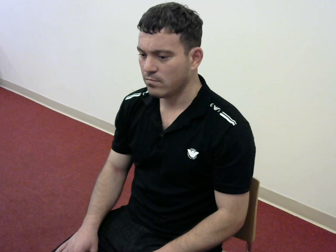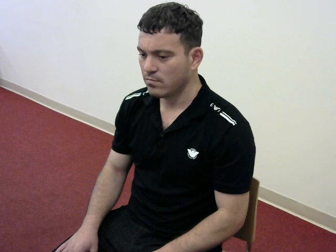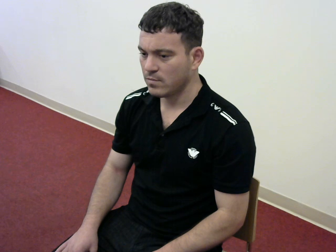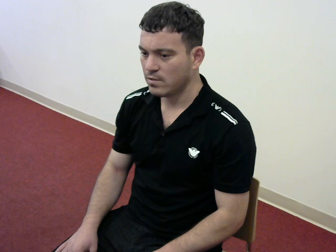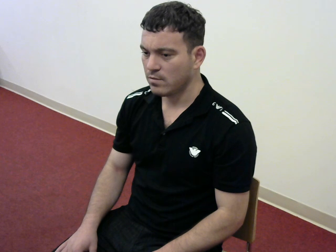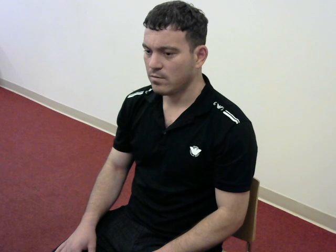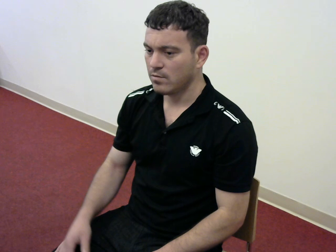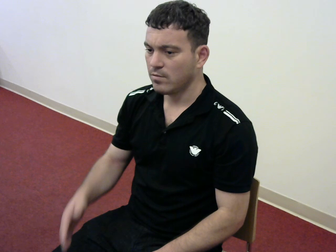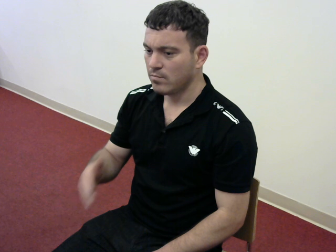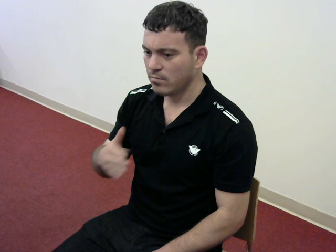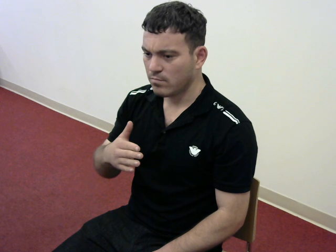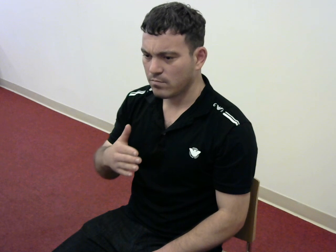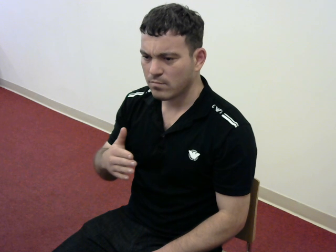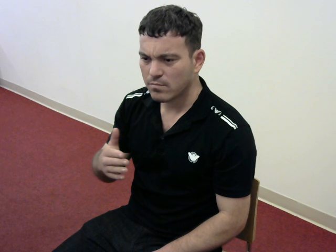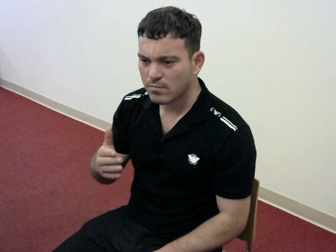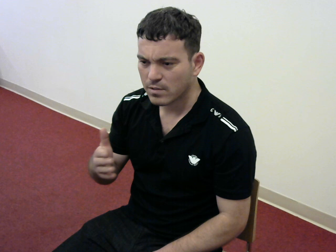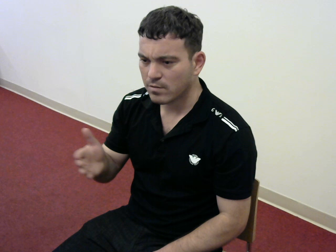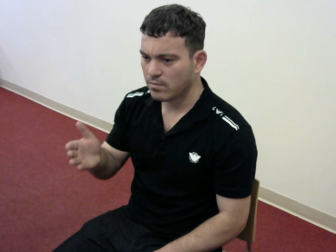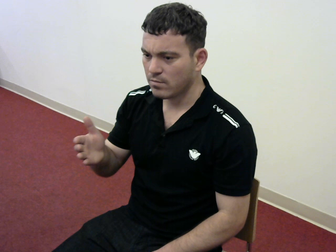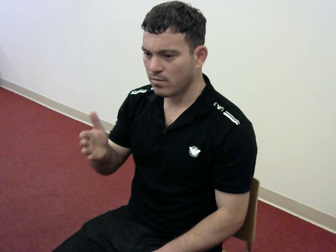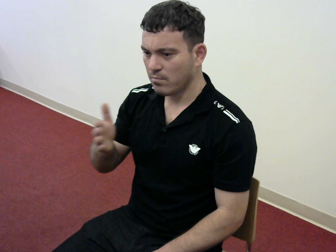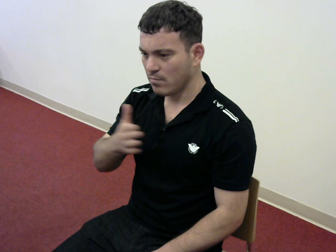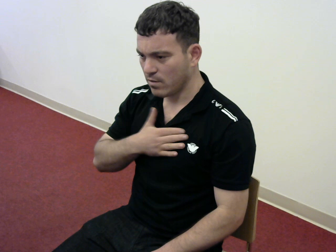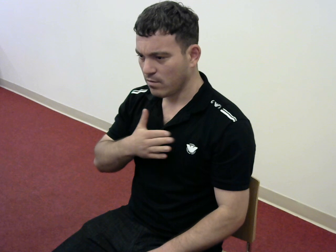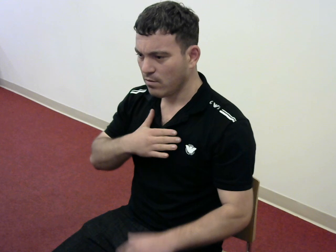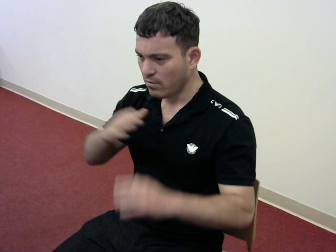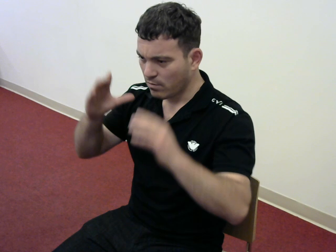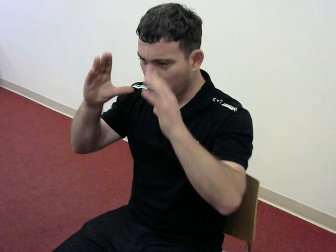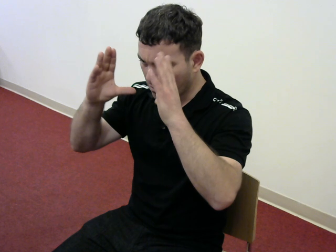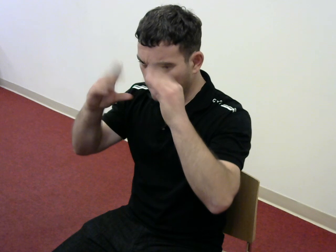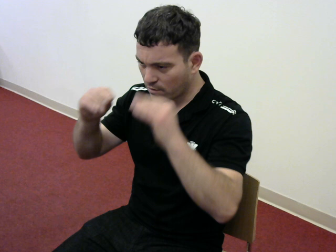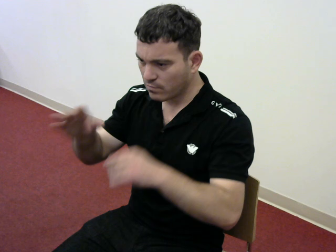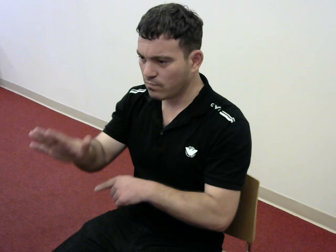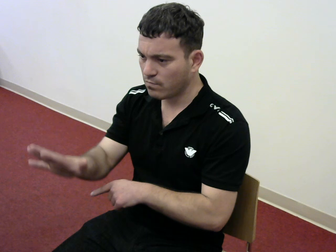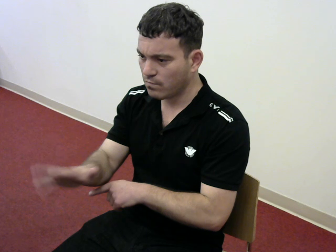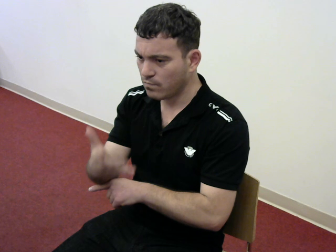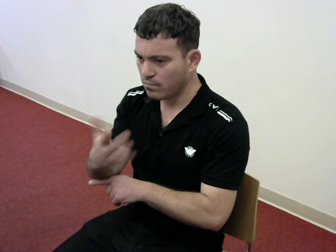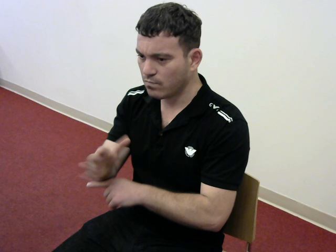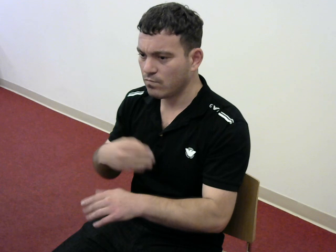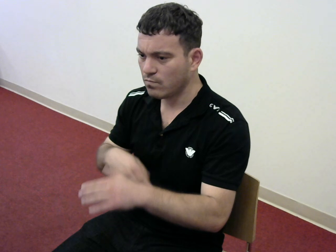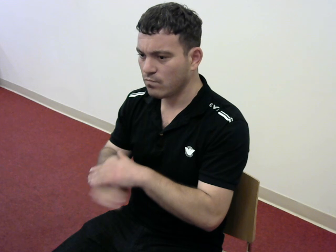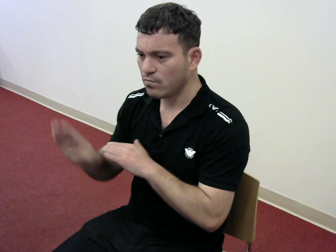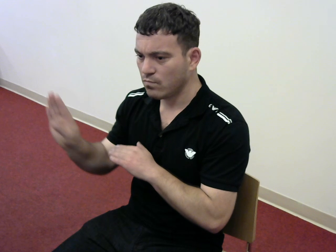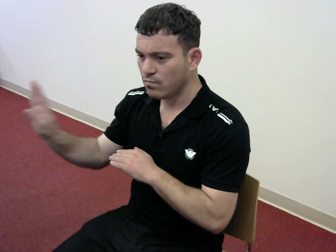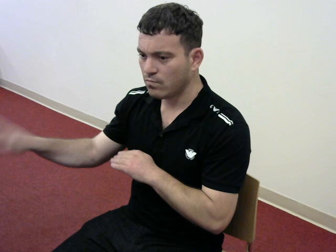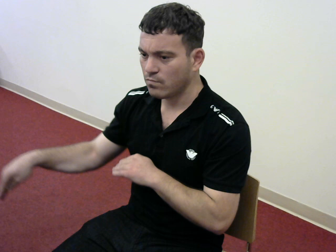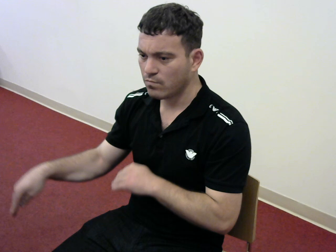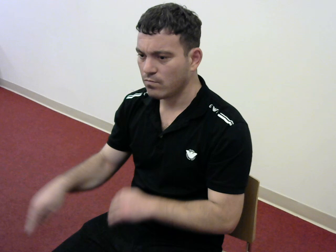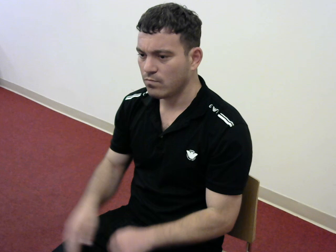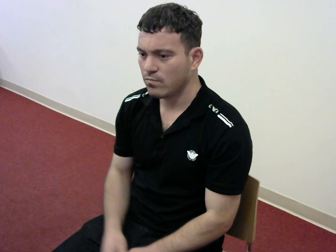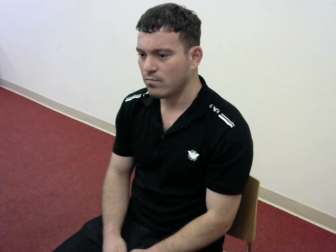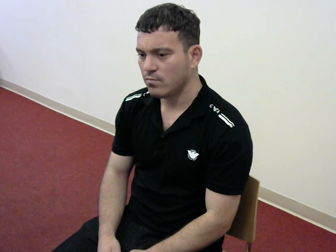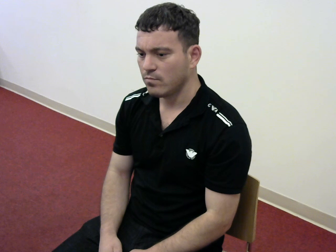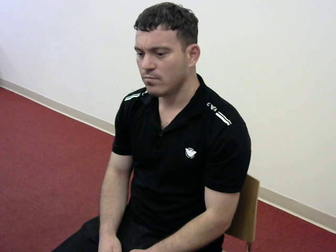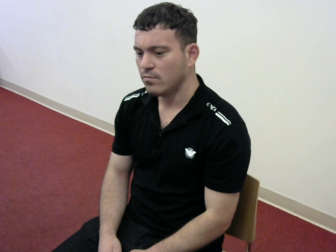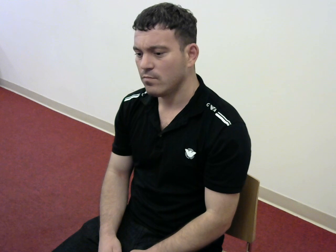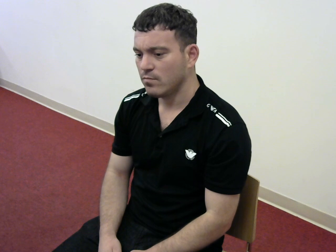Mən axşamlar gəzməyə çıxıram